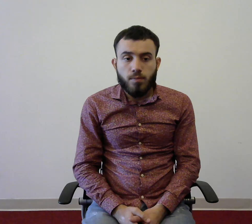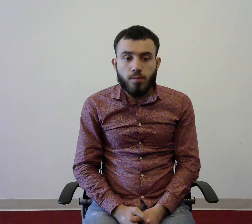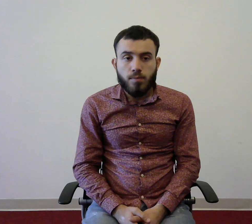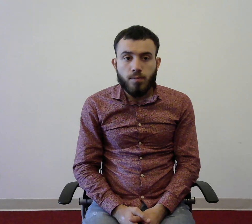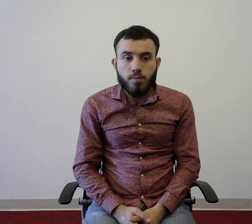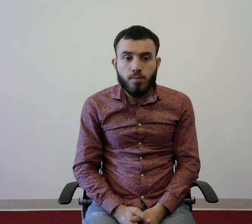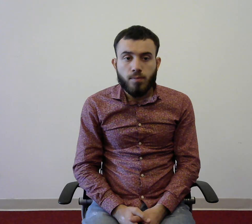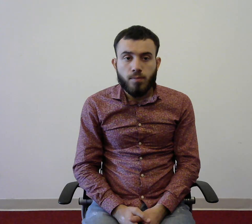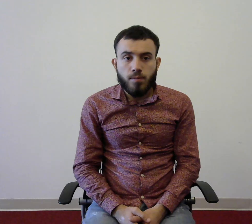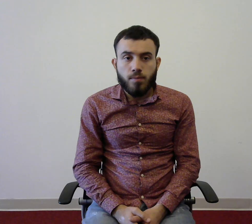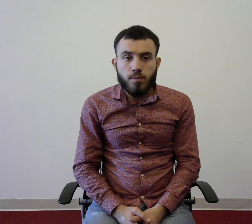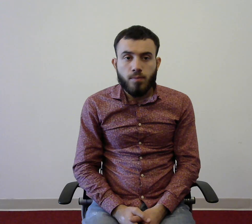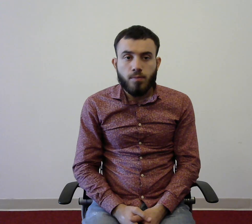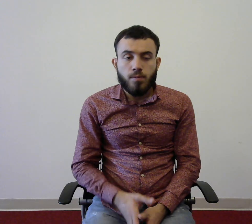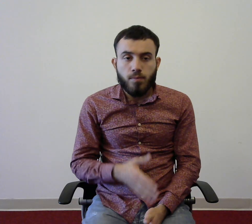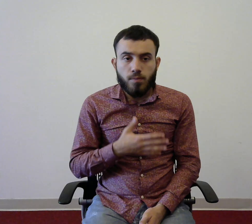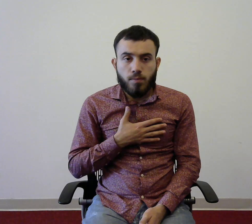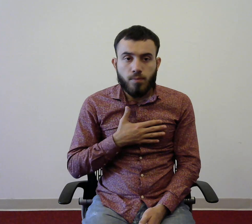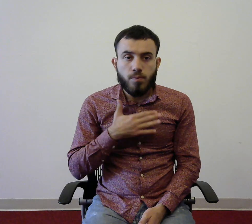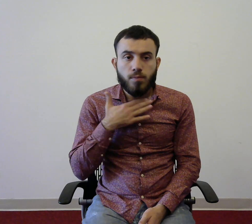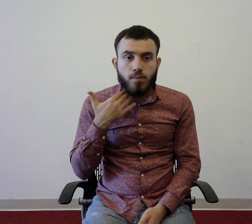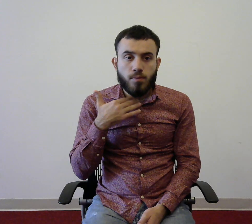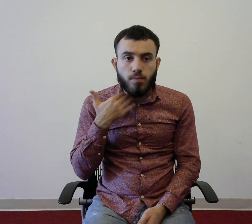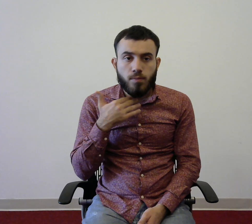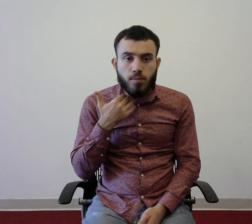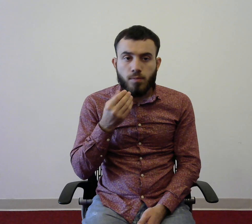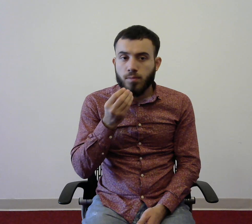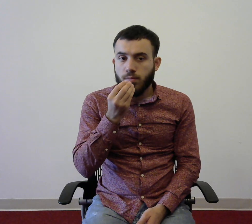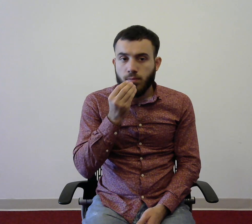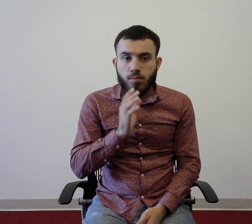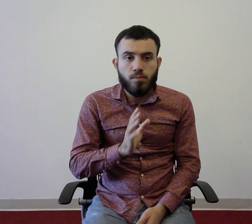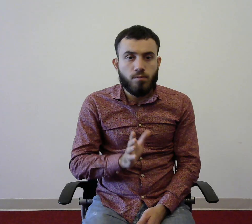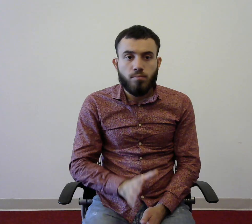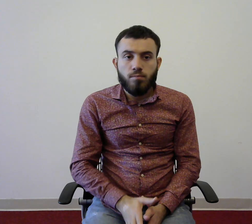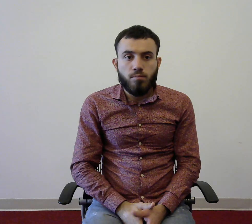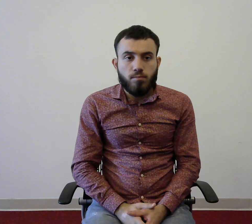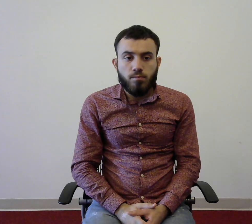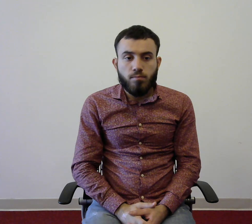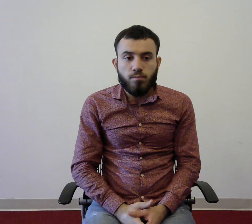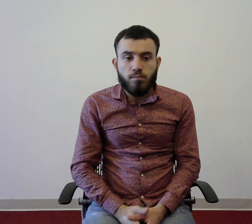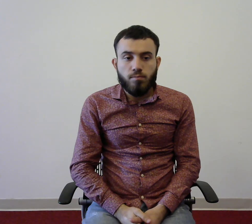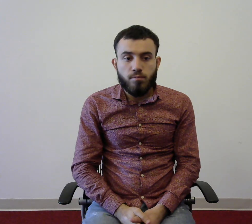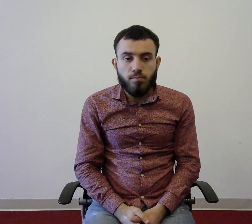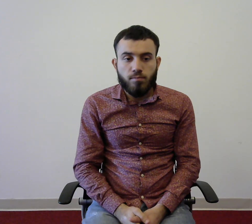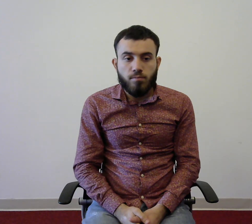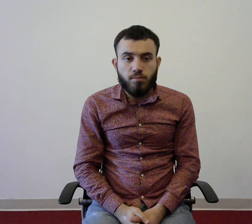Mən ət yemirəm